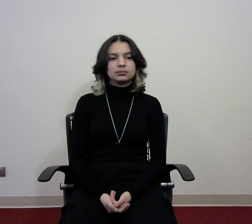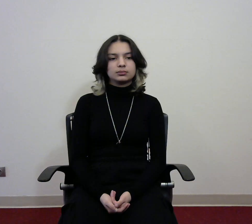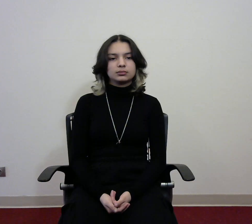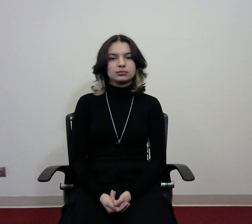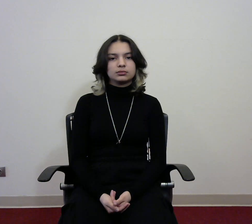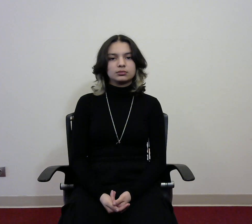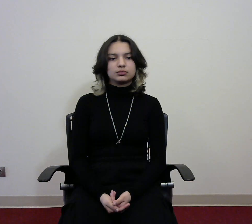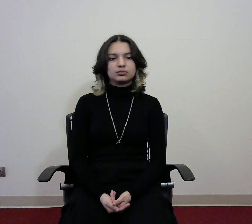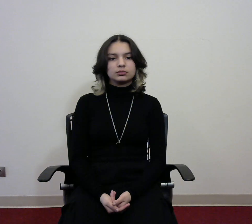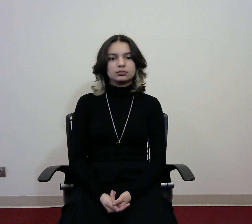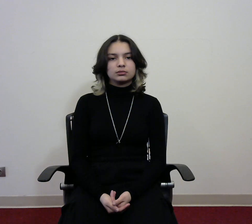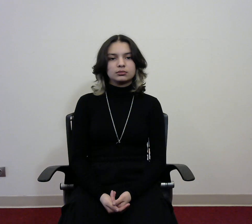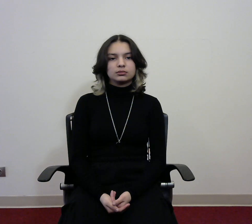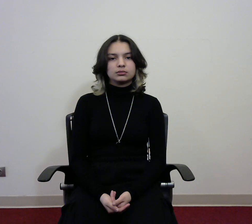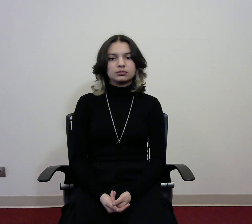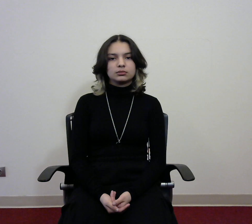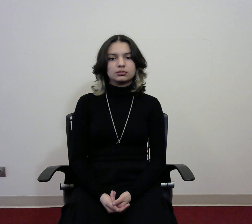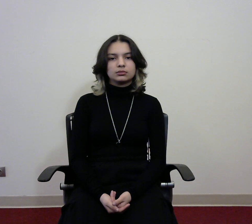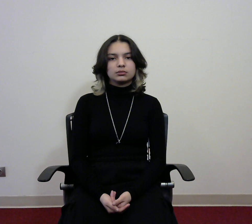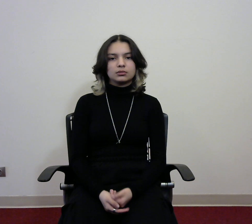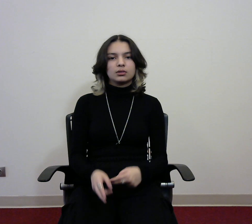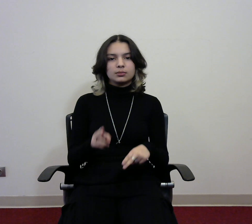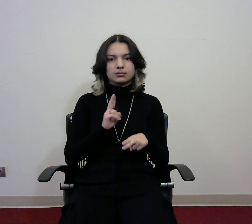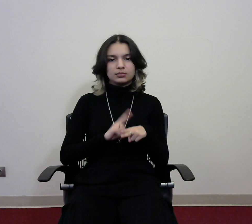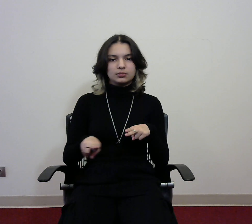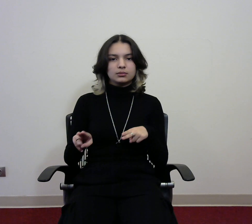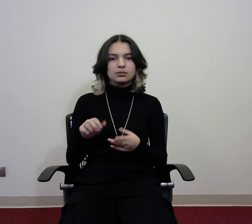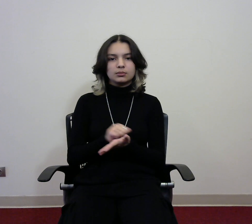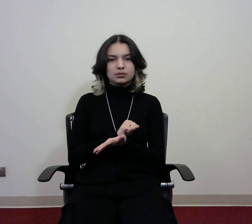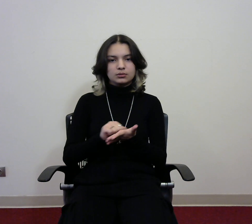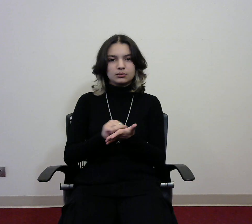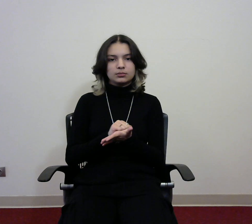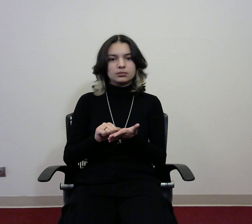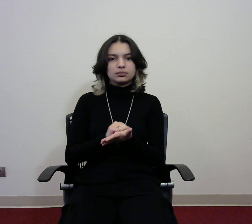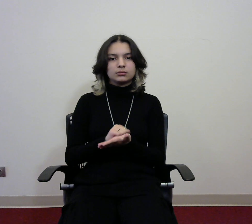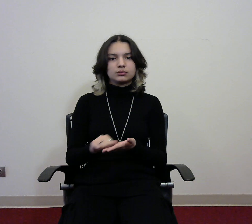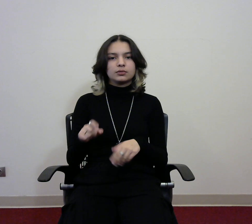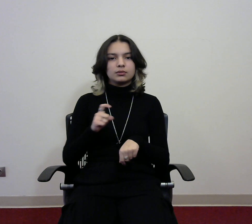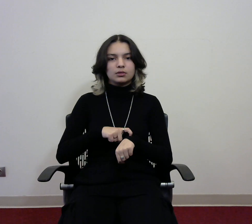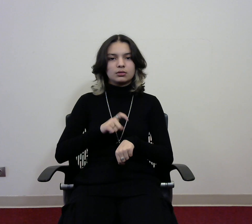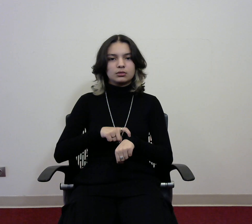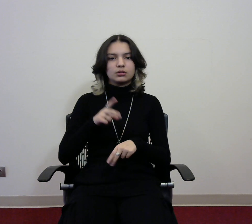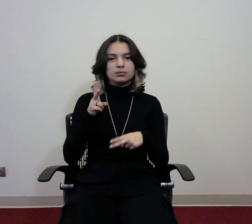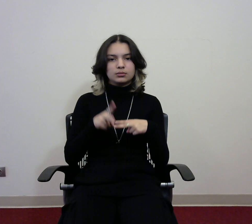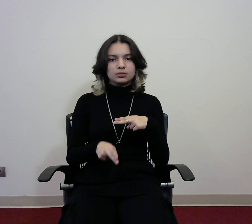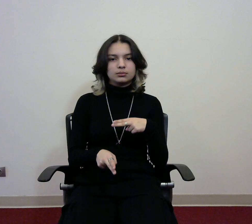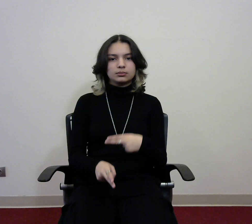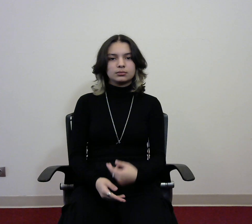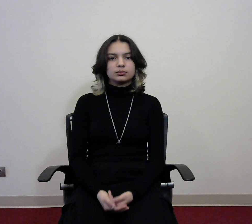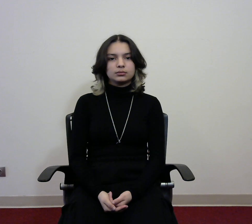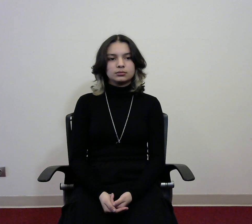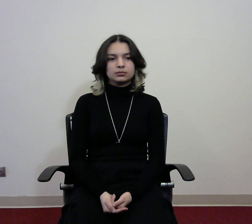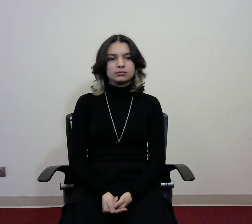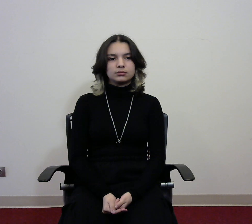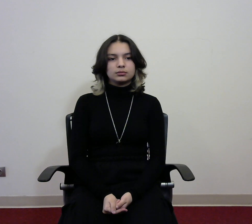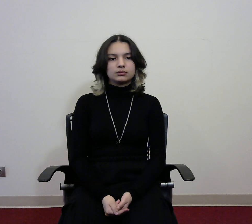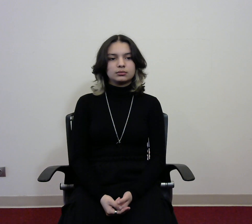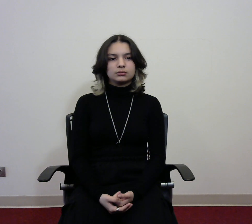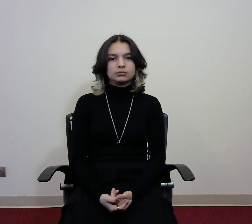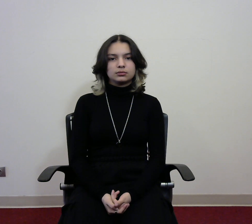İtmiş sənədin vaxtı bitib